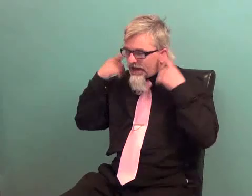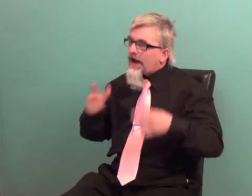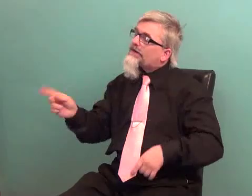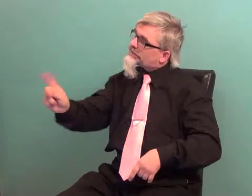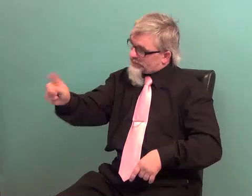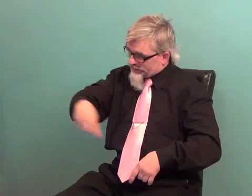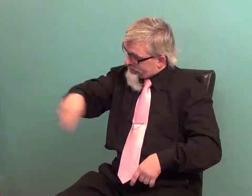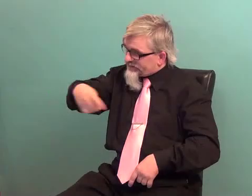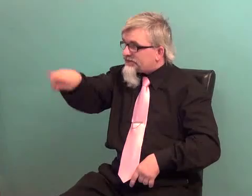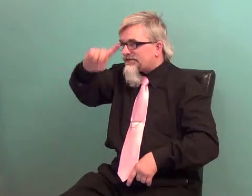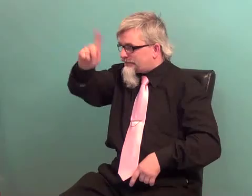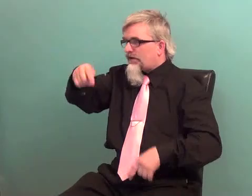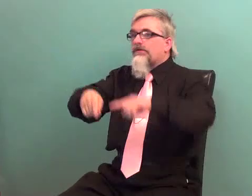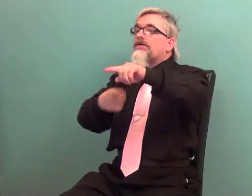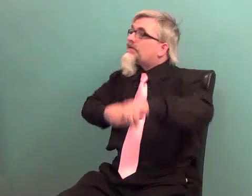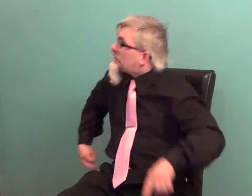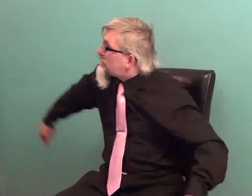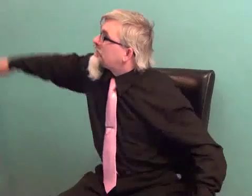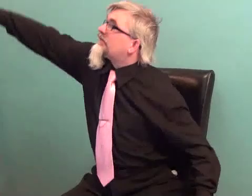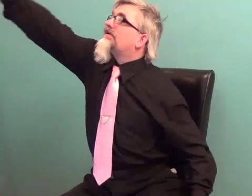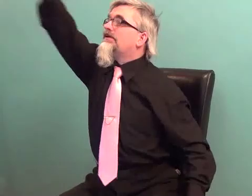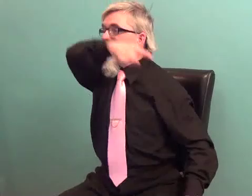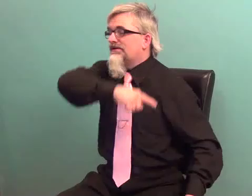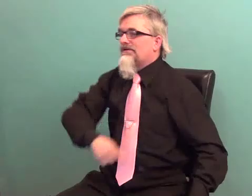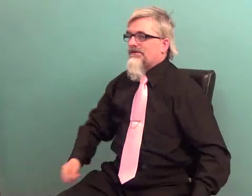Policjanci wtedy gestami mi pokazali, że tędy nie wolno przejeżdżać, tylko trzeba dookoła.